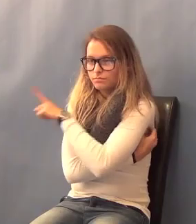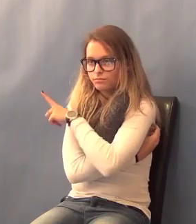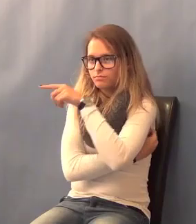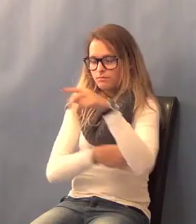Tak.